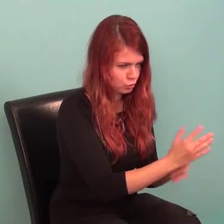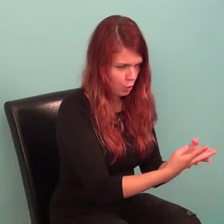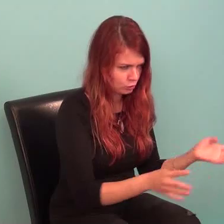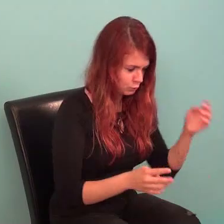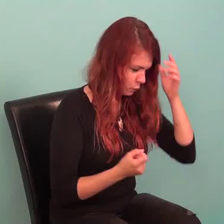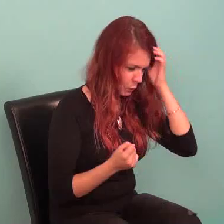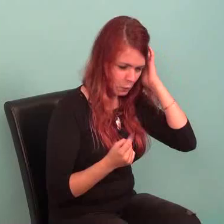Dziwne.